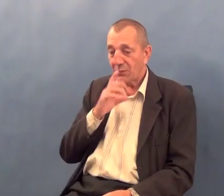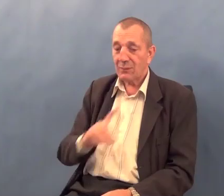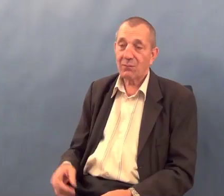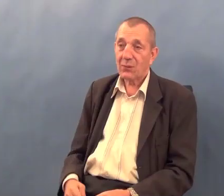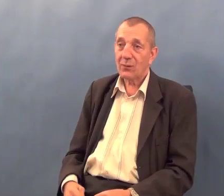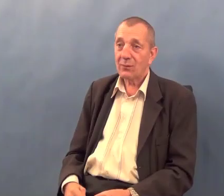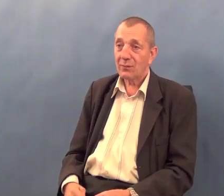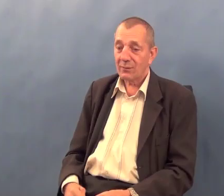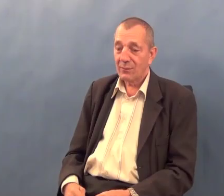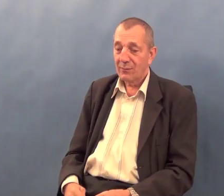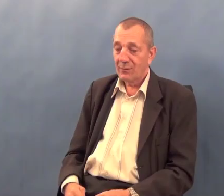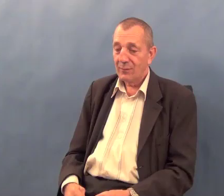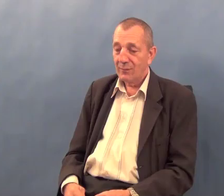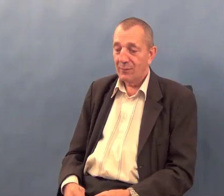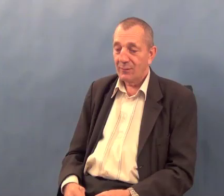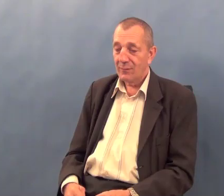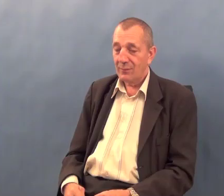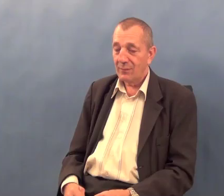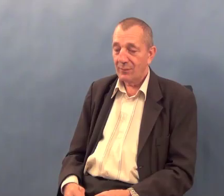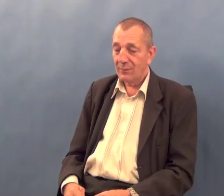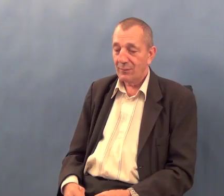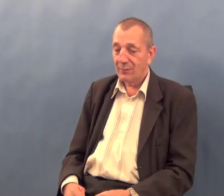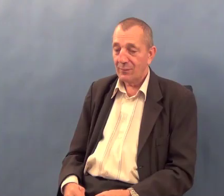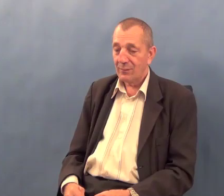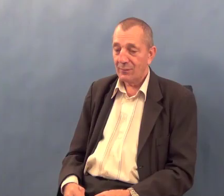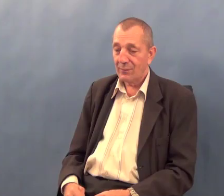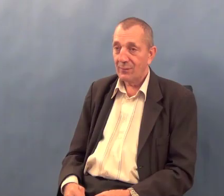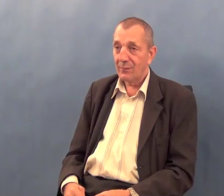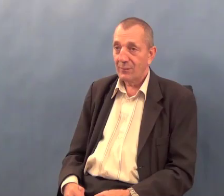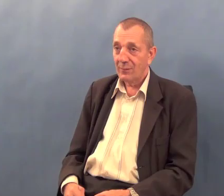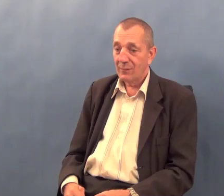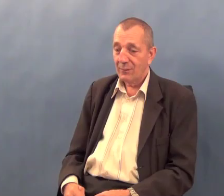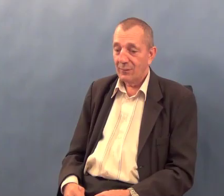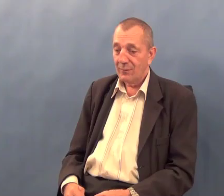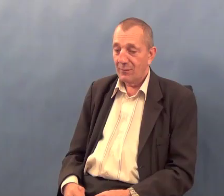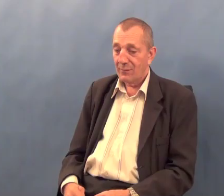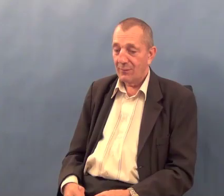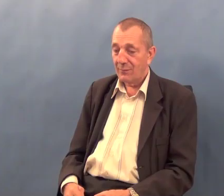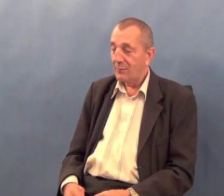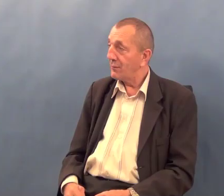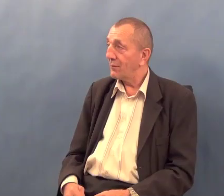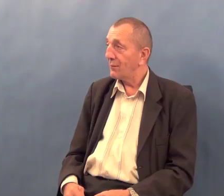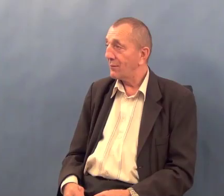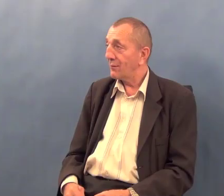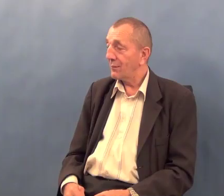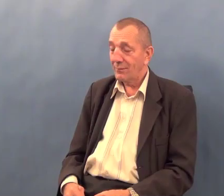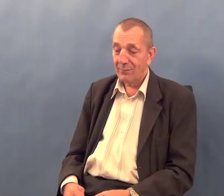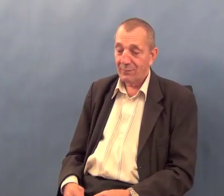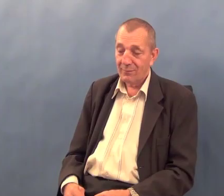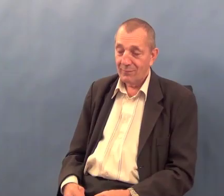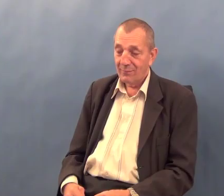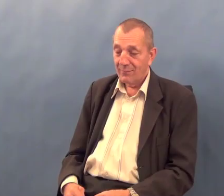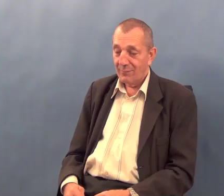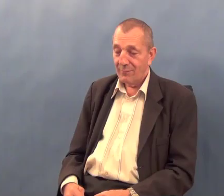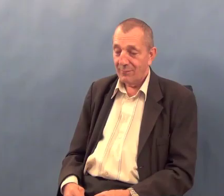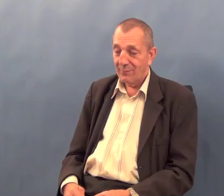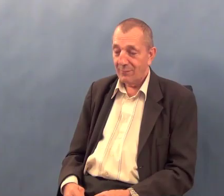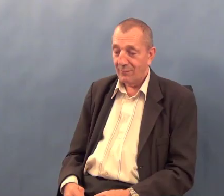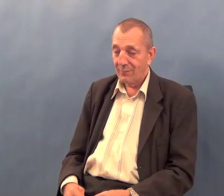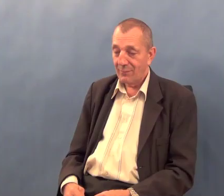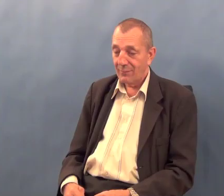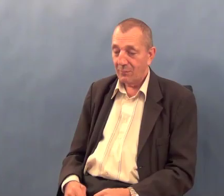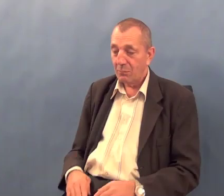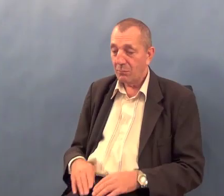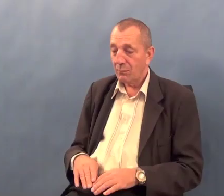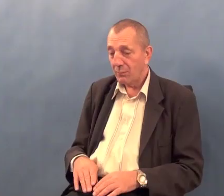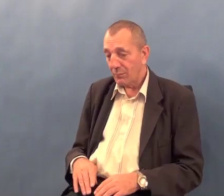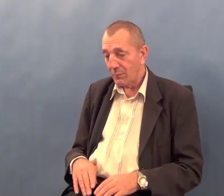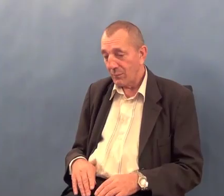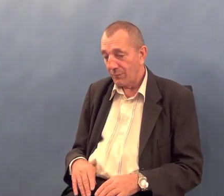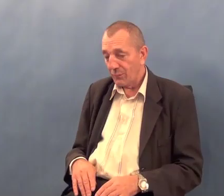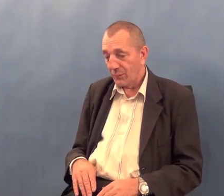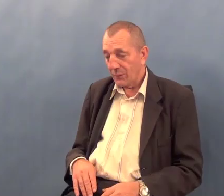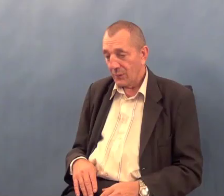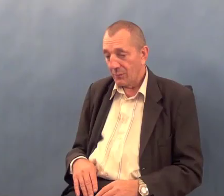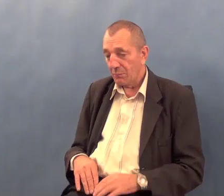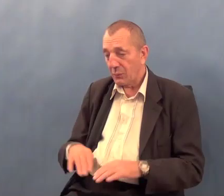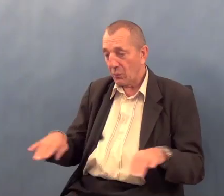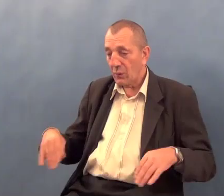Nie wolno pić wody.